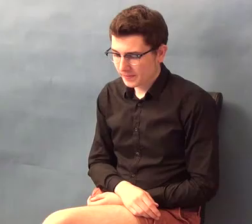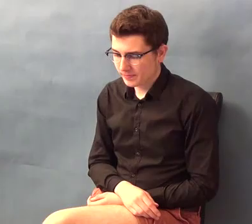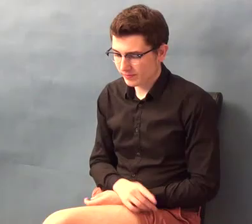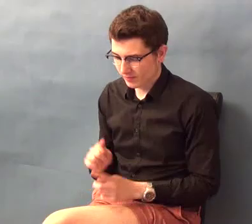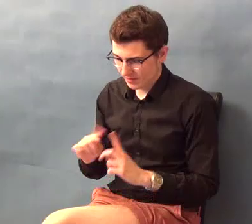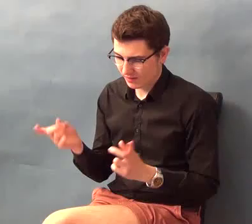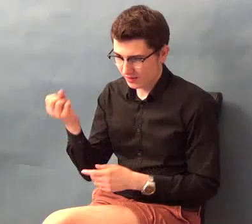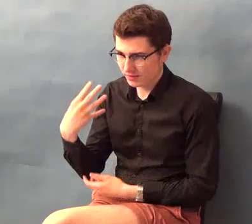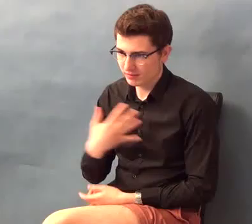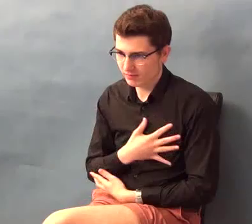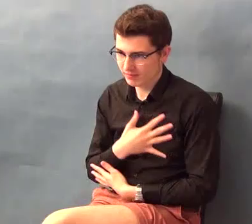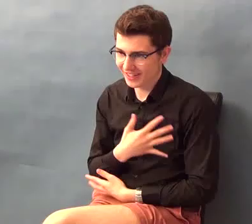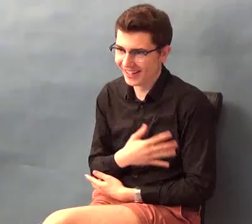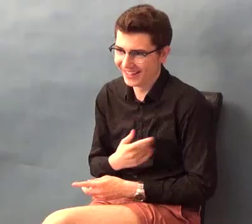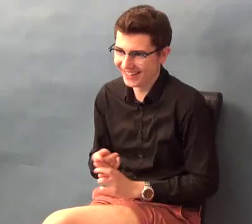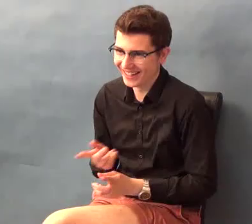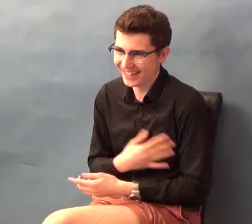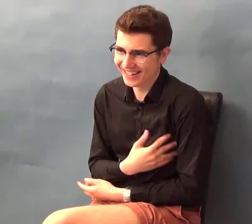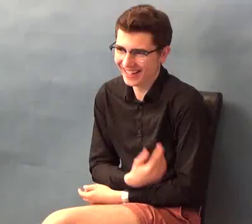Nie wolno brać prysznica.